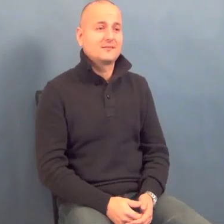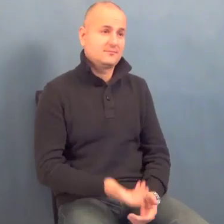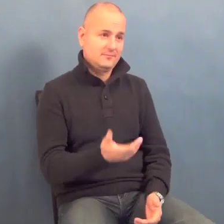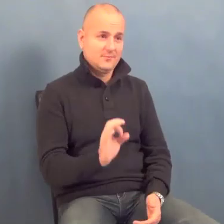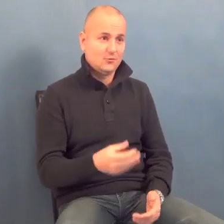To dobrze.